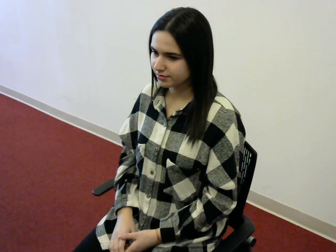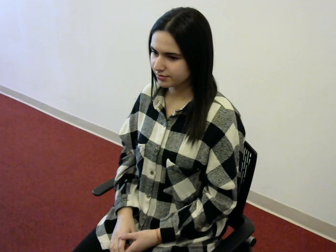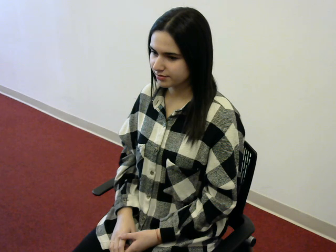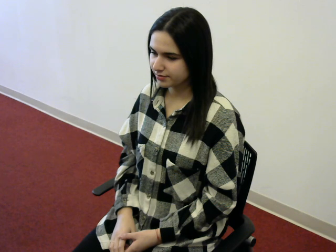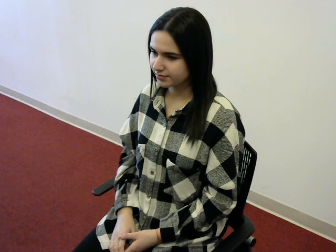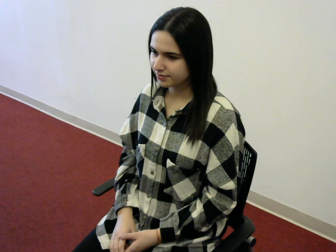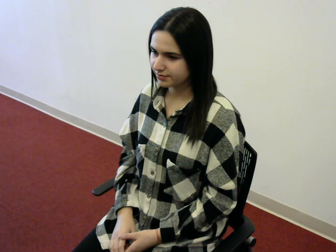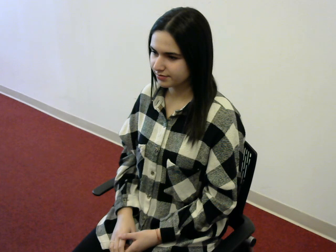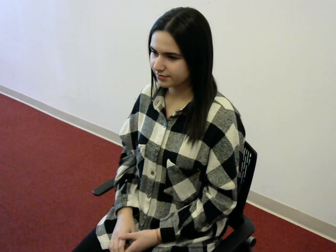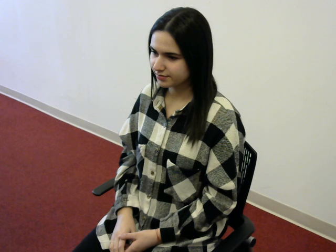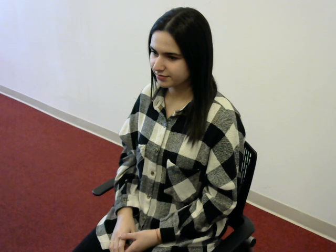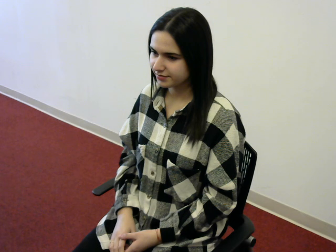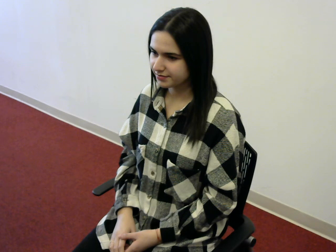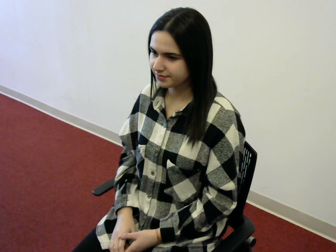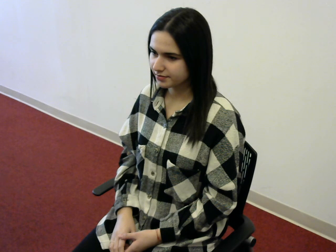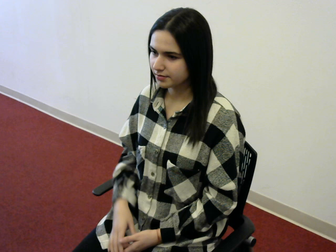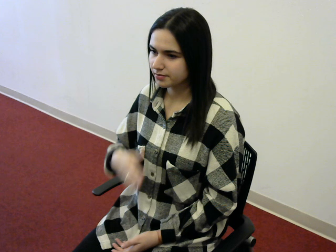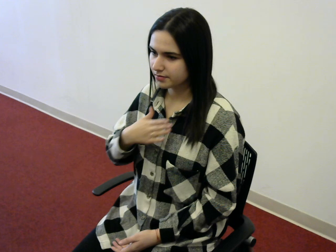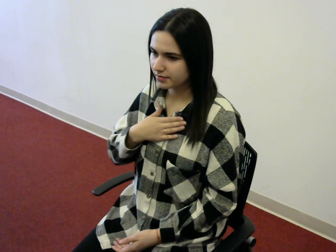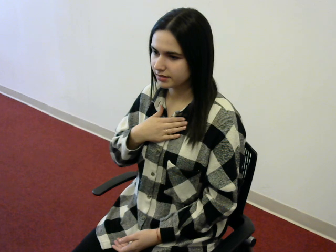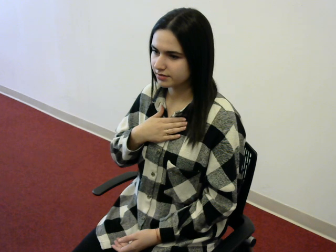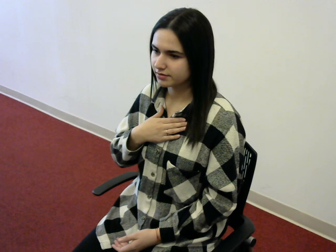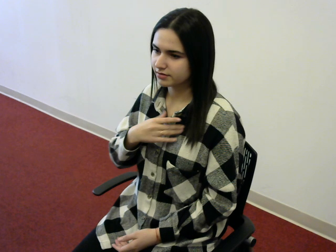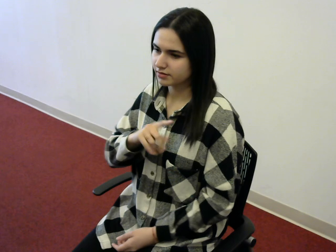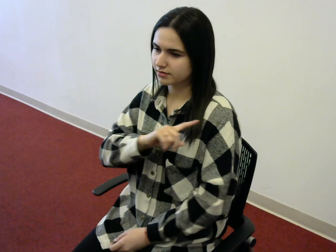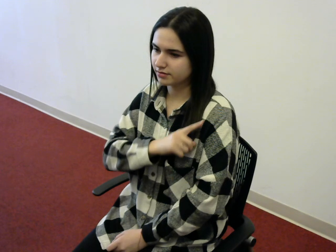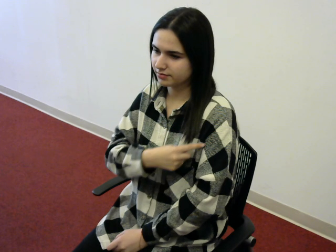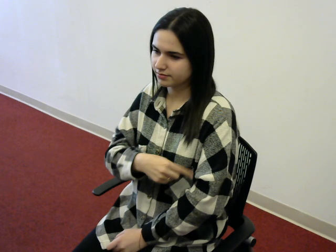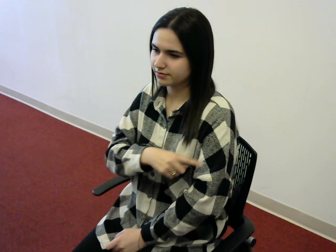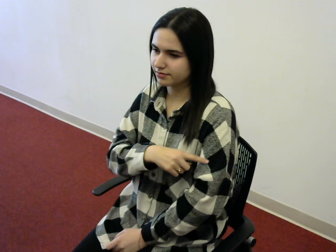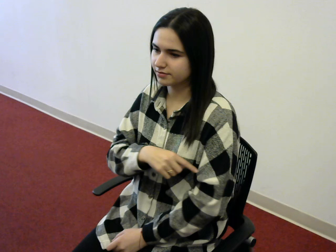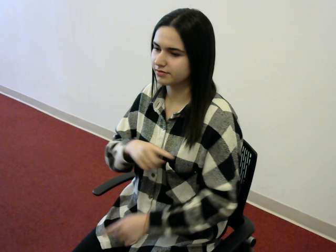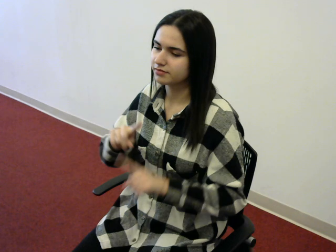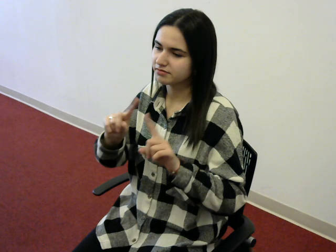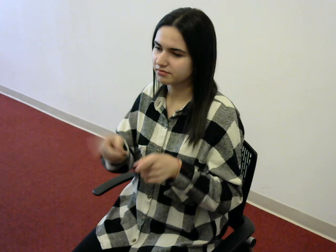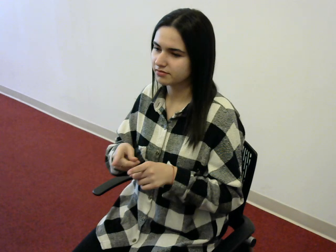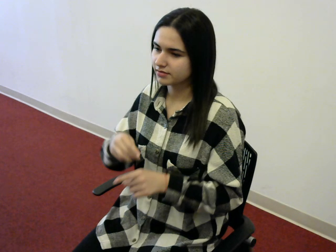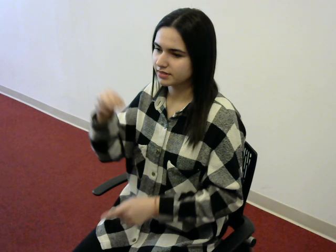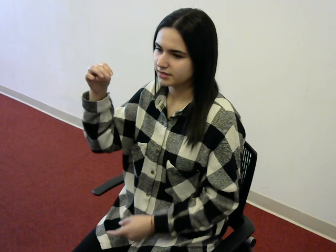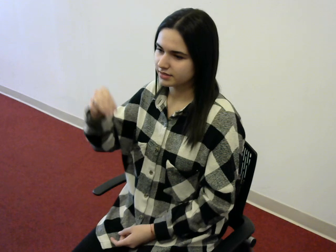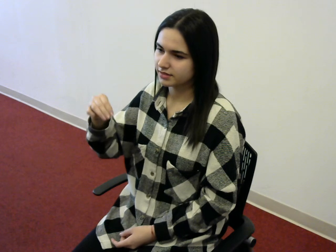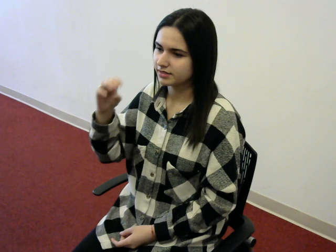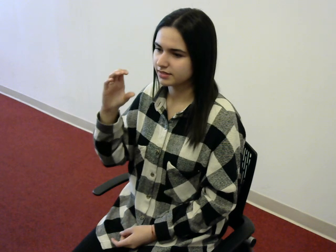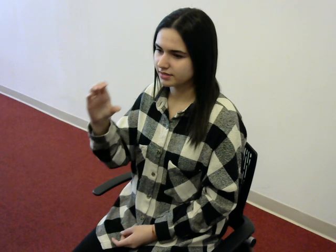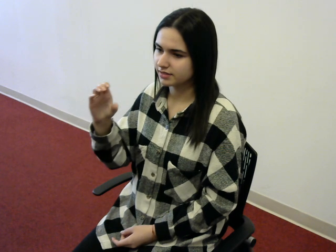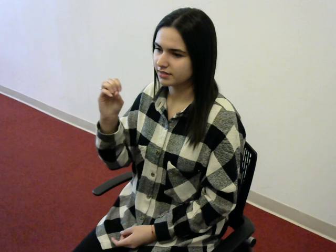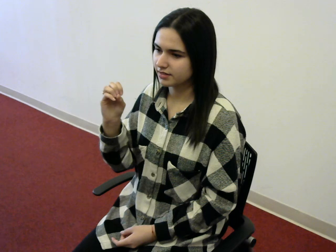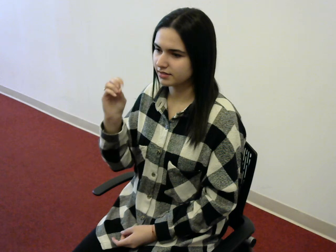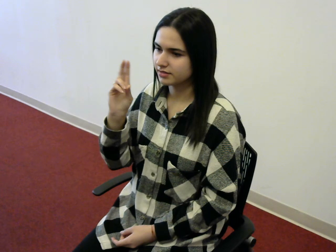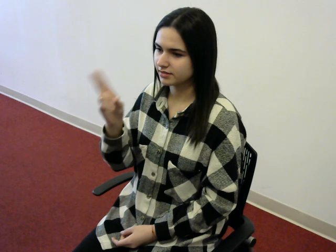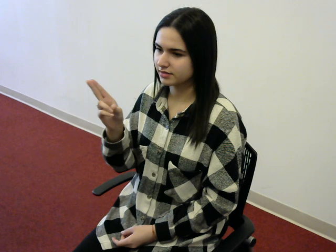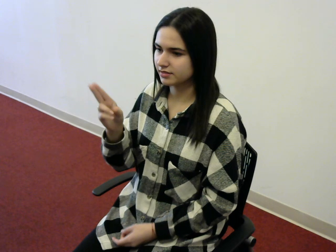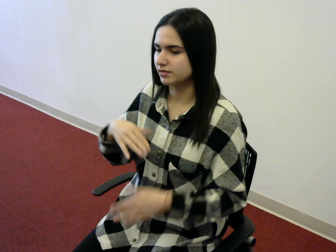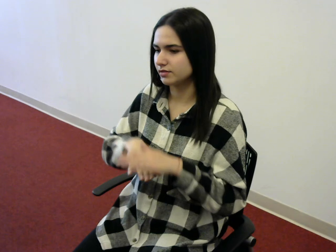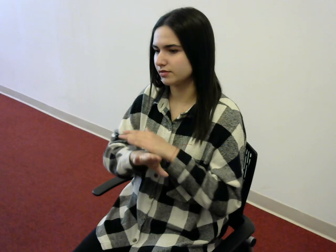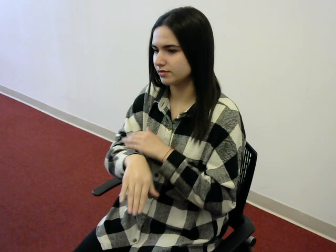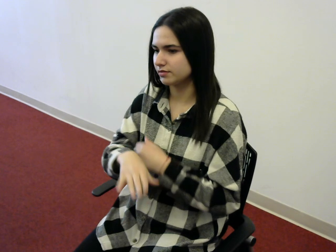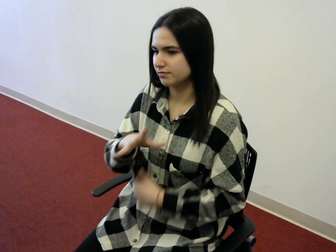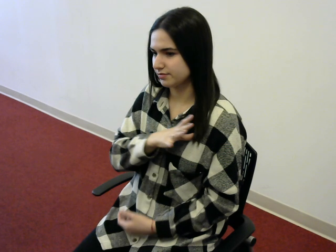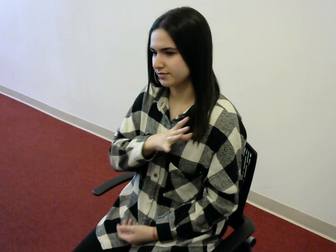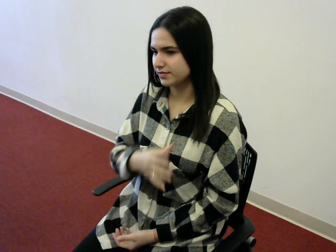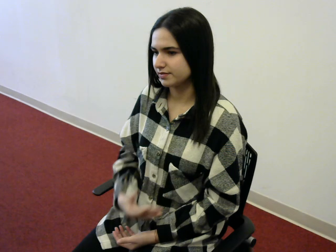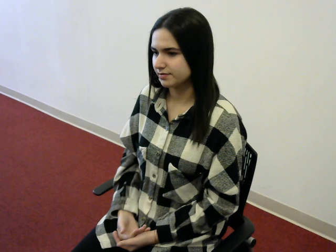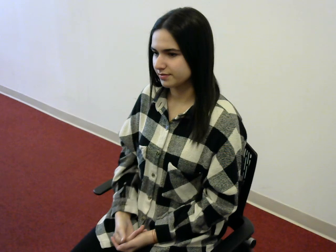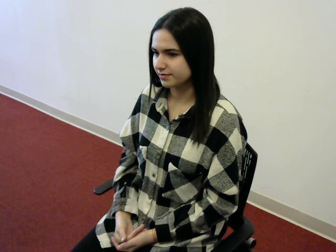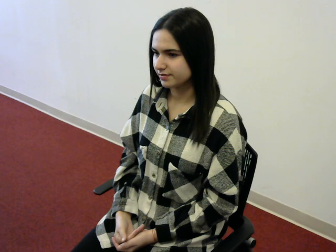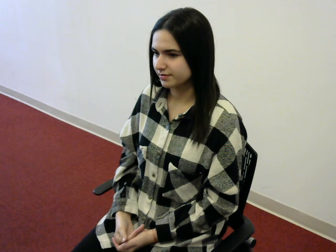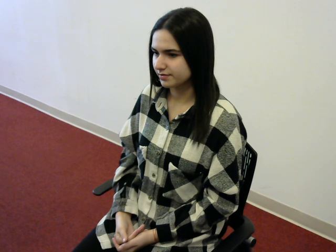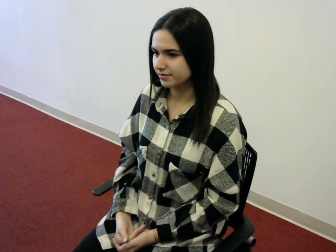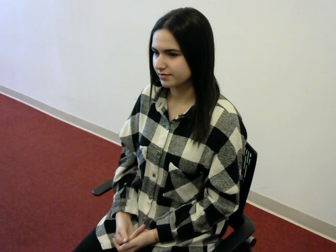Mən poliklinikaya (TSEK-ə) getmişəm